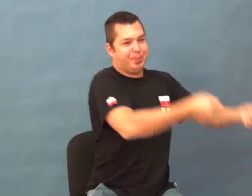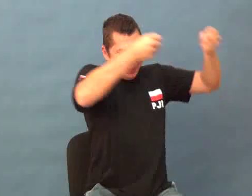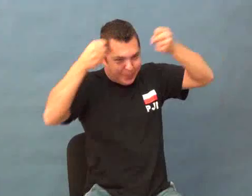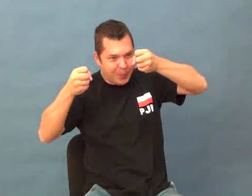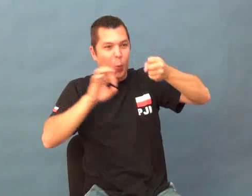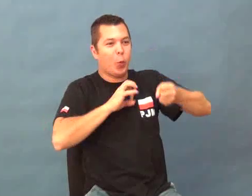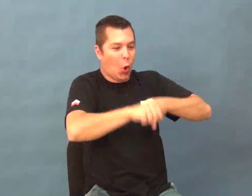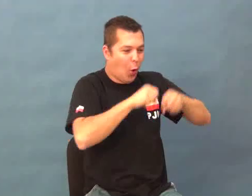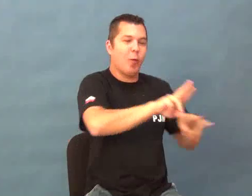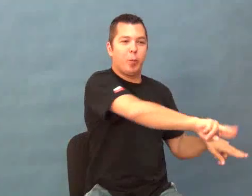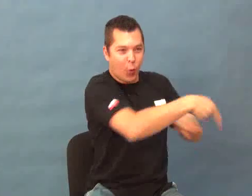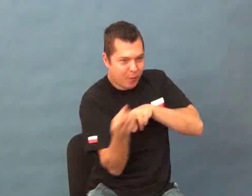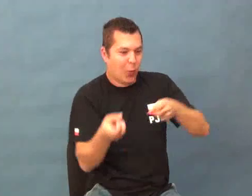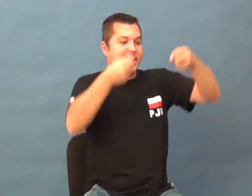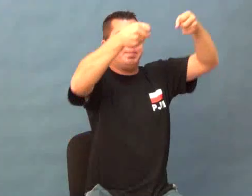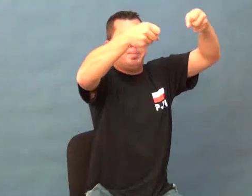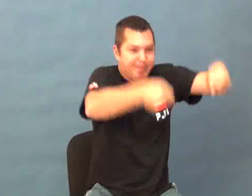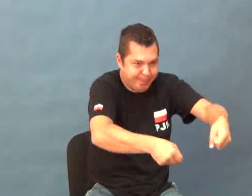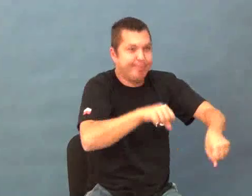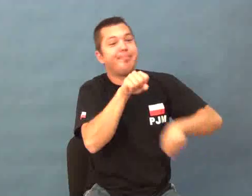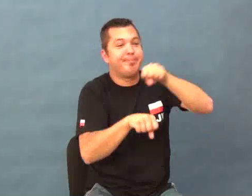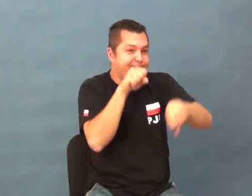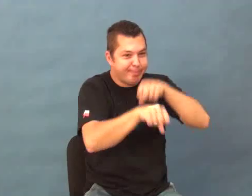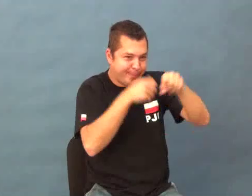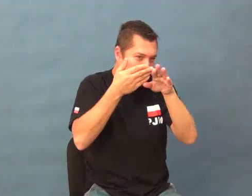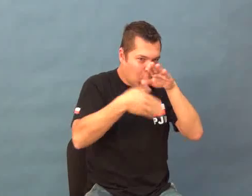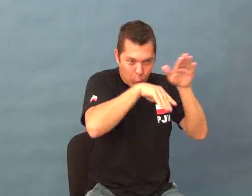Podniósł swój rower, postawił koszyk na rower i uciekł.